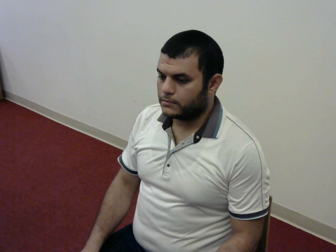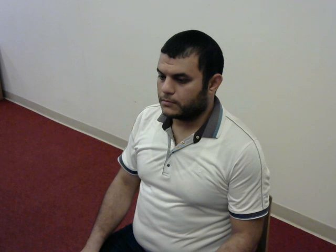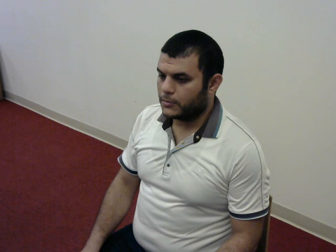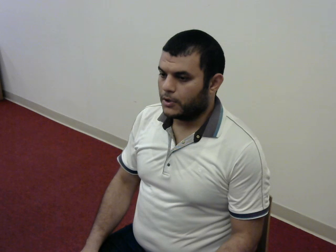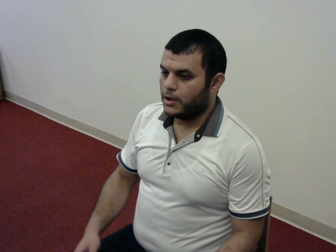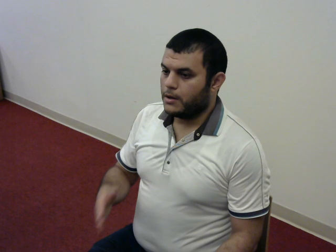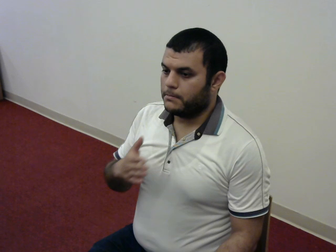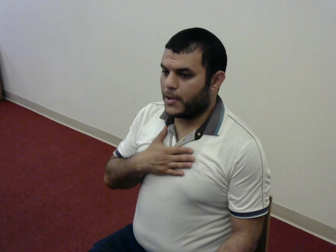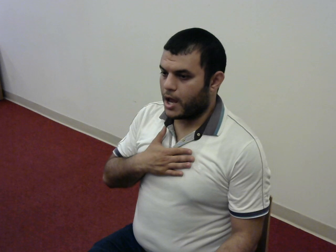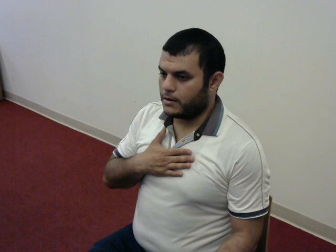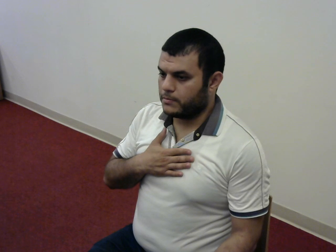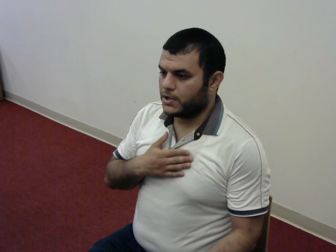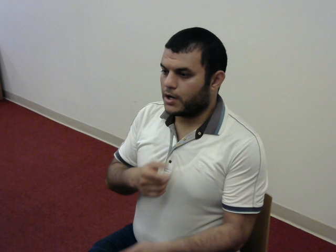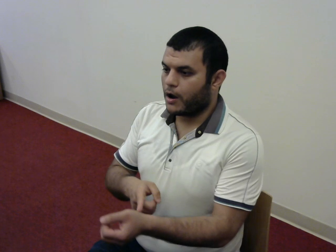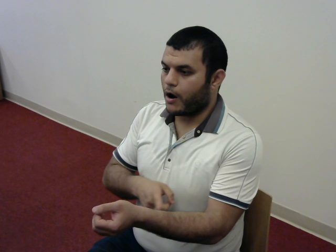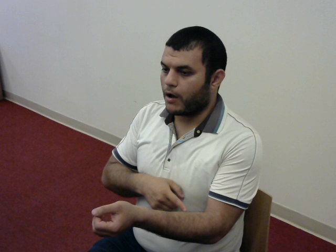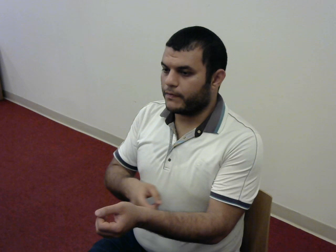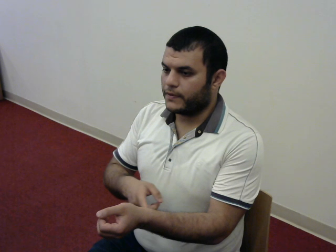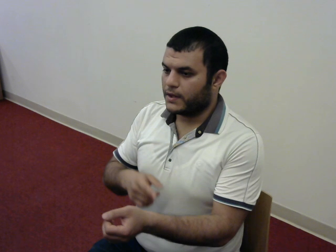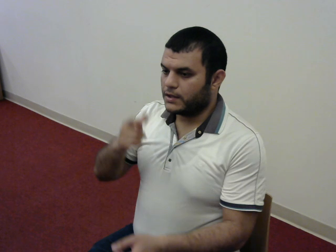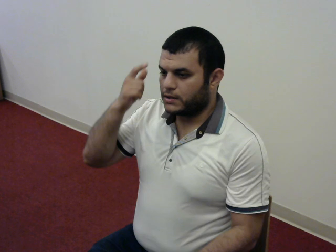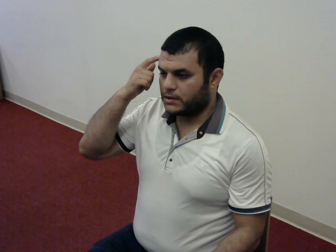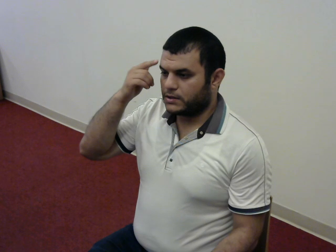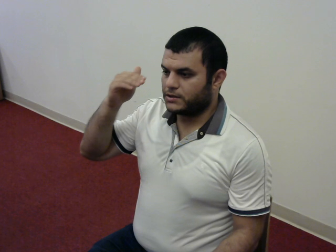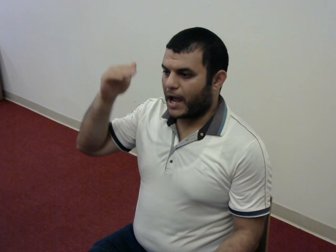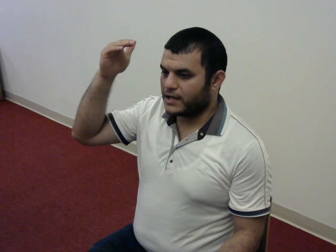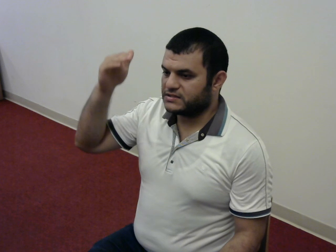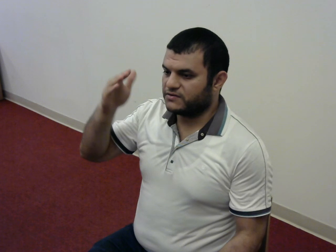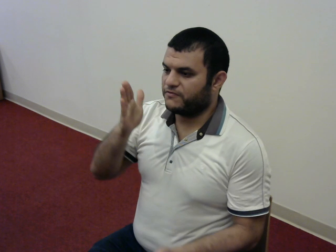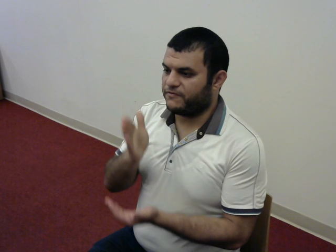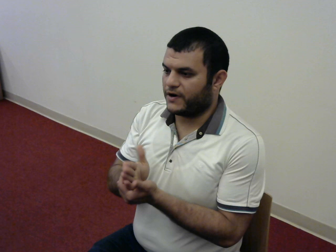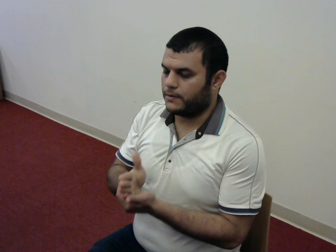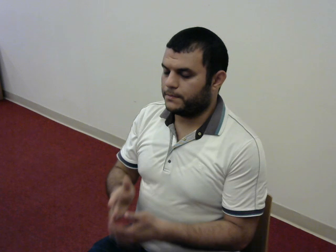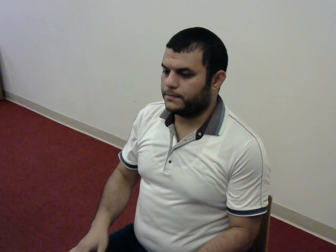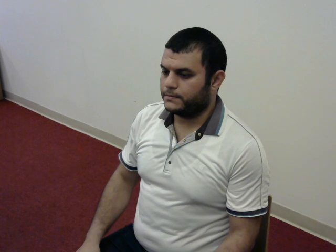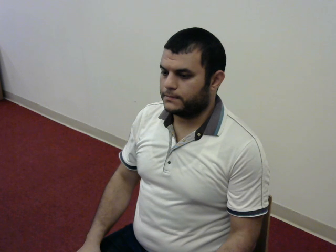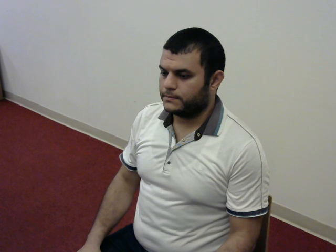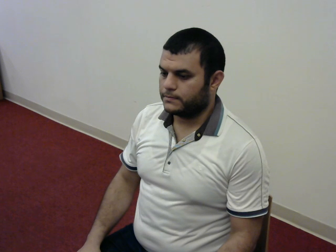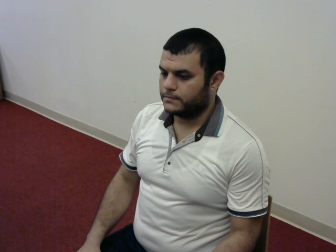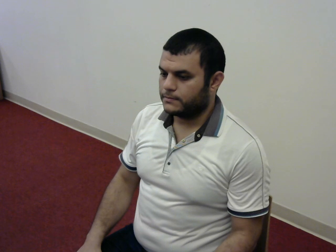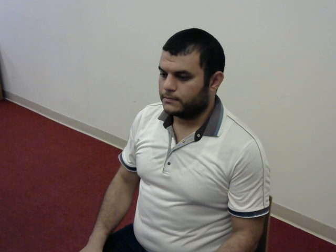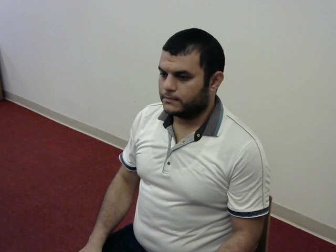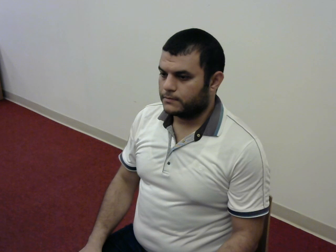Mənim qan təzyiqim var